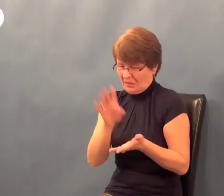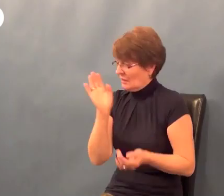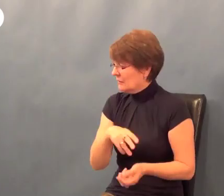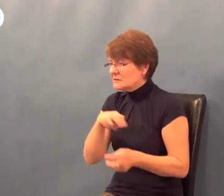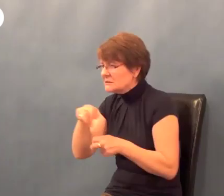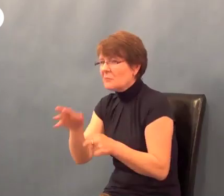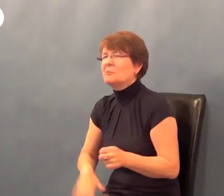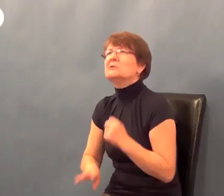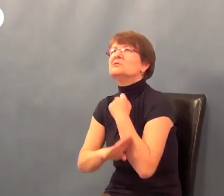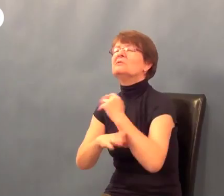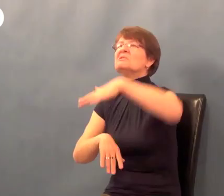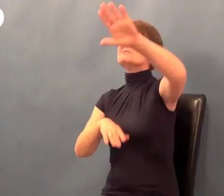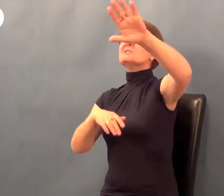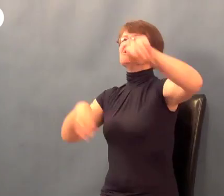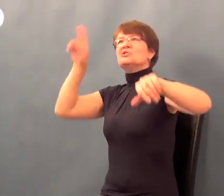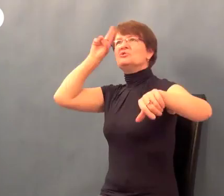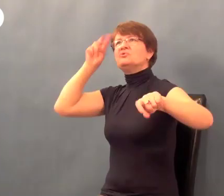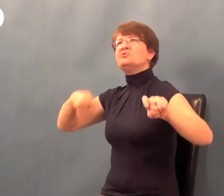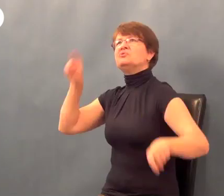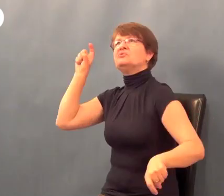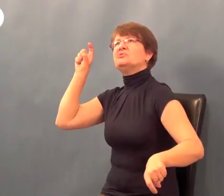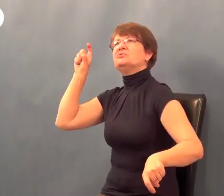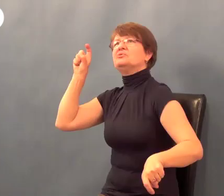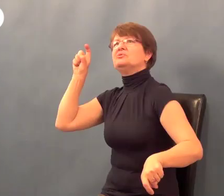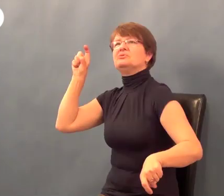Pies poszedł pod drzewo się załatwić.